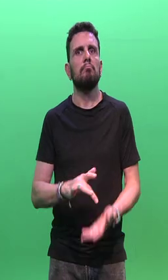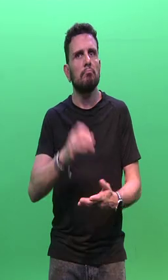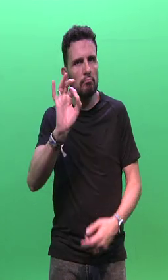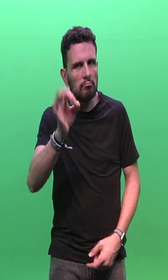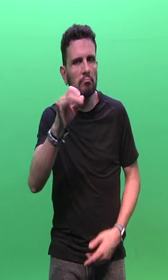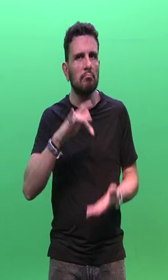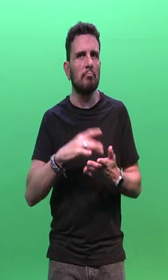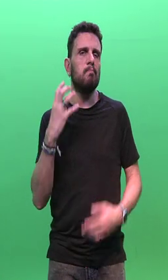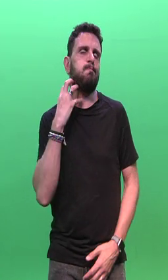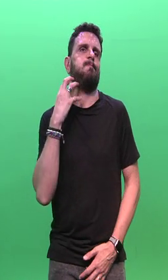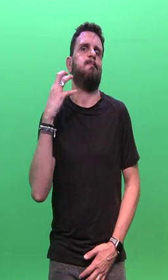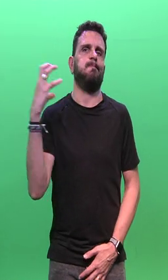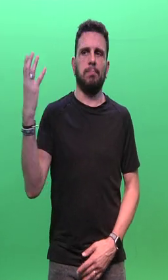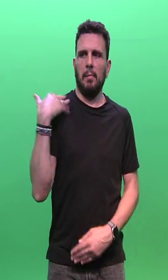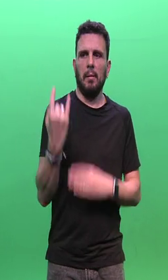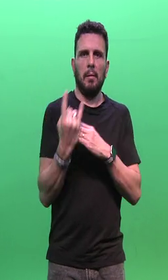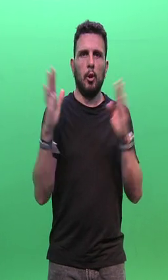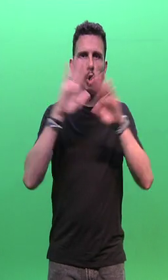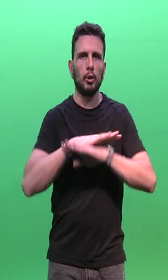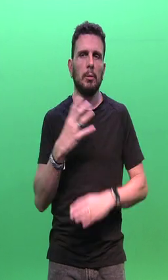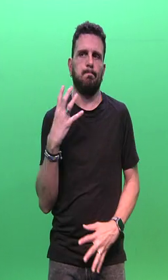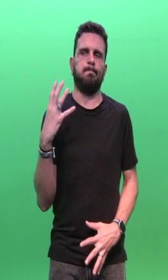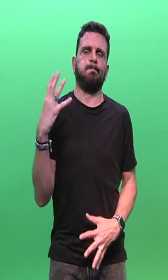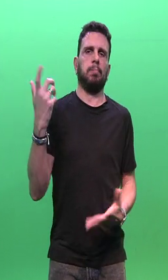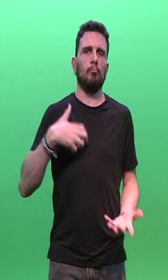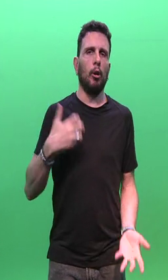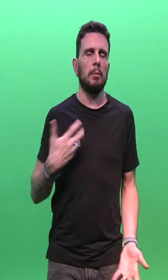Sí, tinc el coll inflat d'un costat. Ahir a la nit se'm va inflar i em molesta.